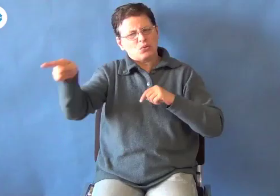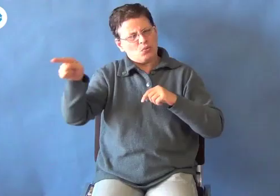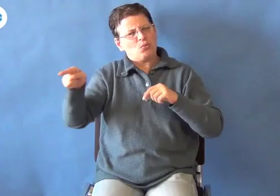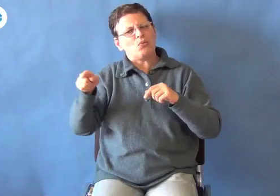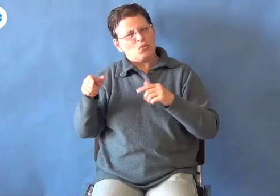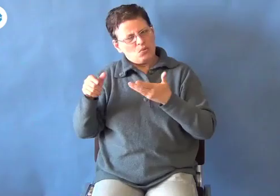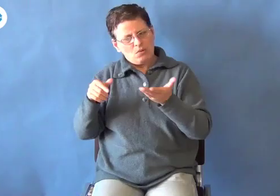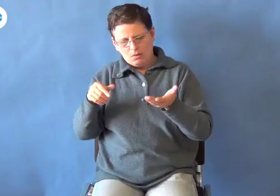Tu.